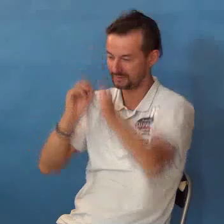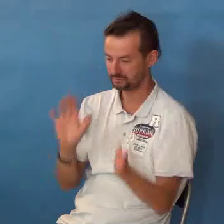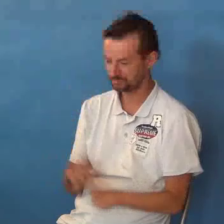I koniec.